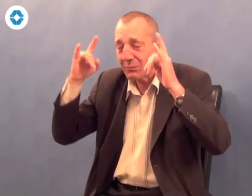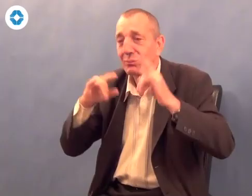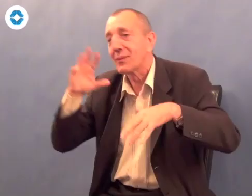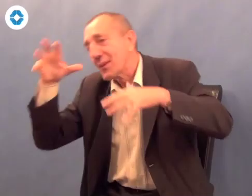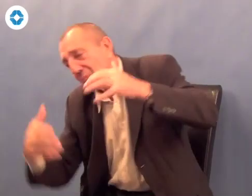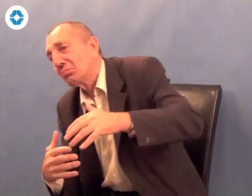Przewraca się.